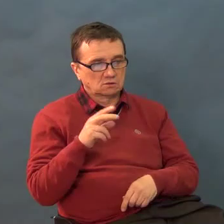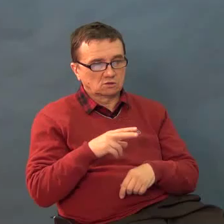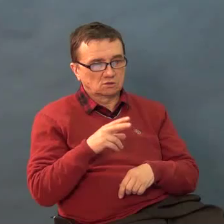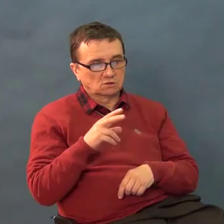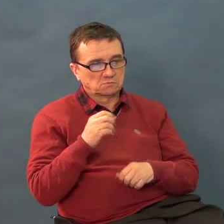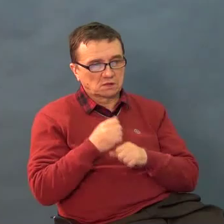Godzina...